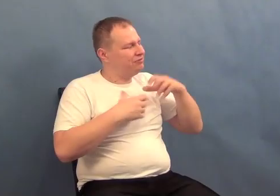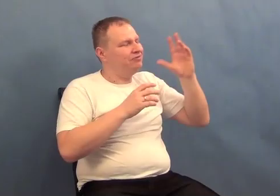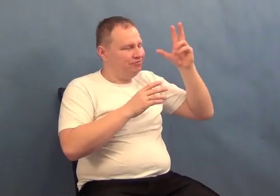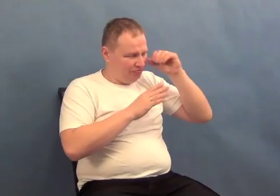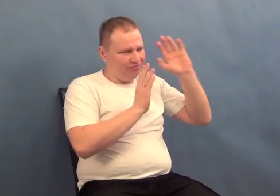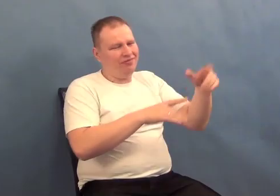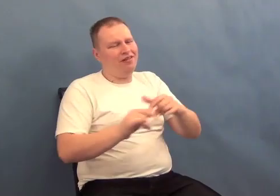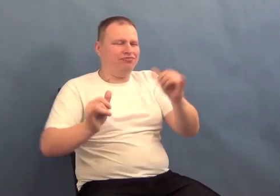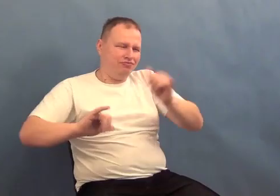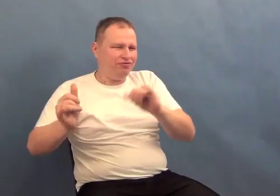A reszta rozmawiała.